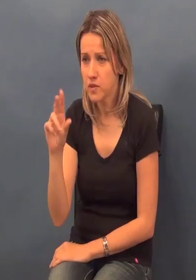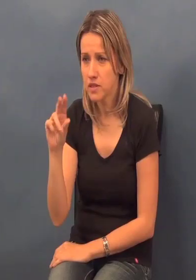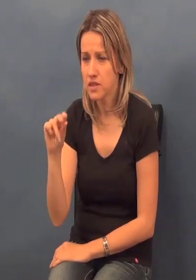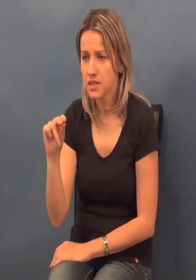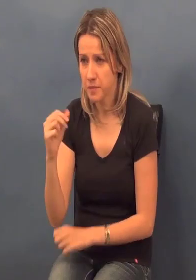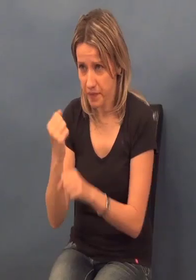Poniedziałek?